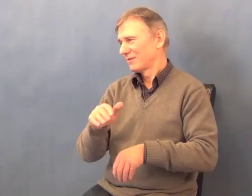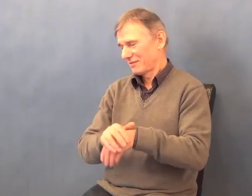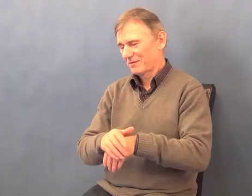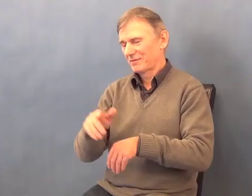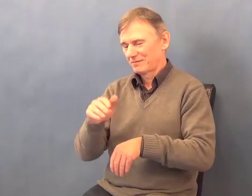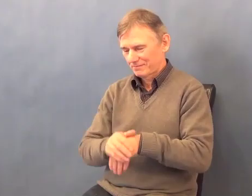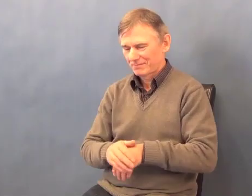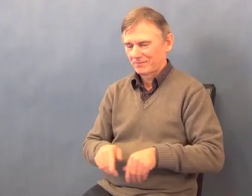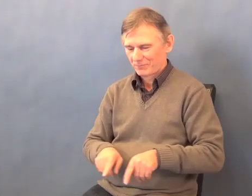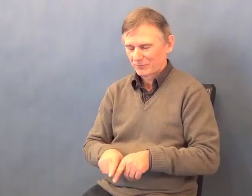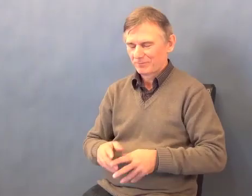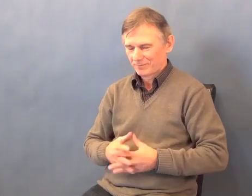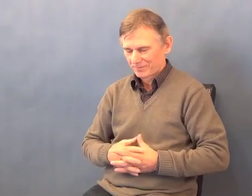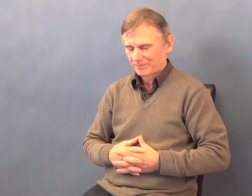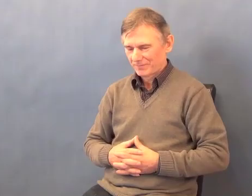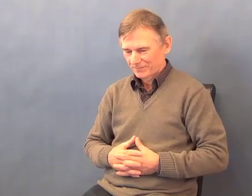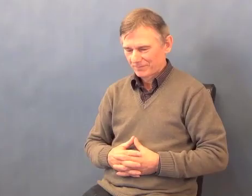Tak, zgadzam się, myślę tak samo.